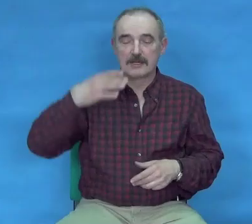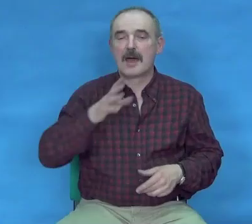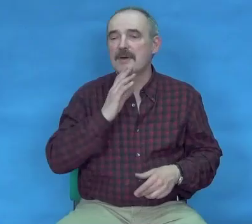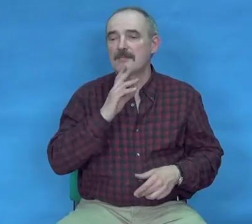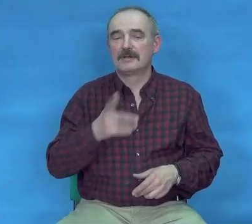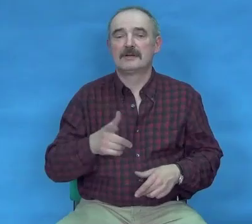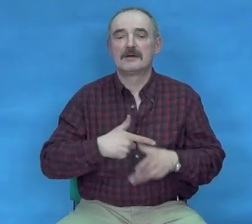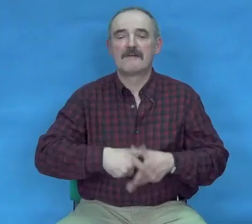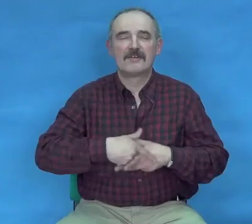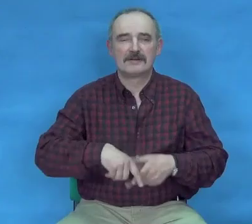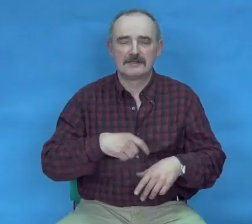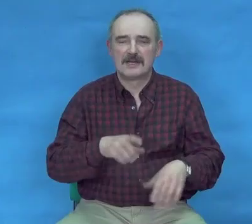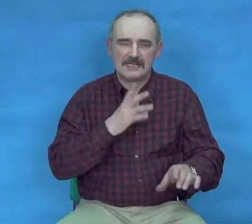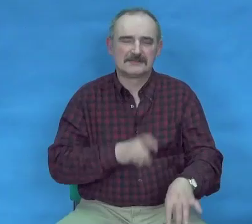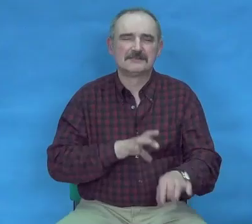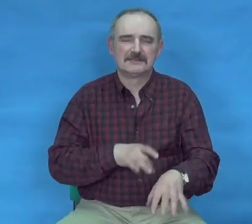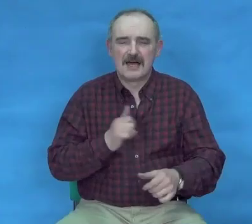Koń biegnie.